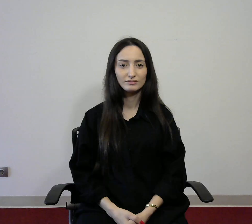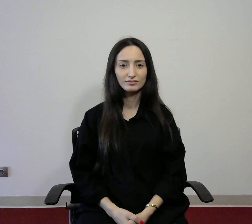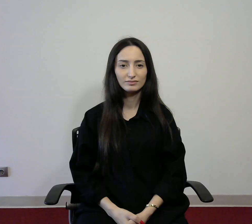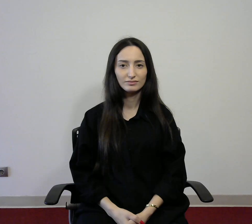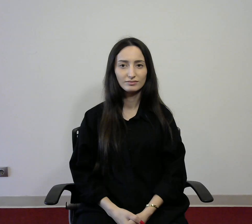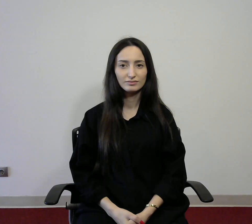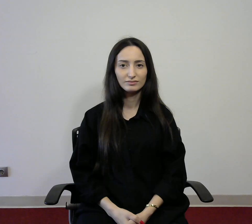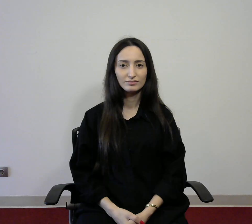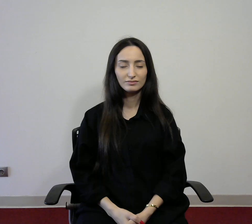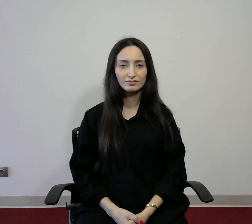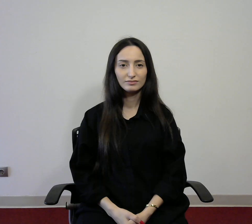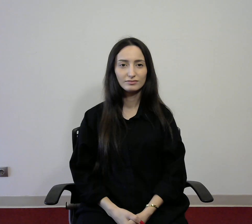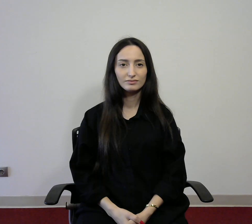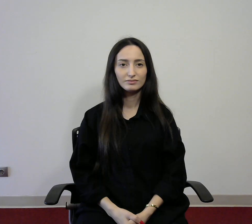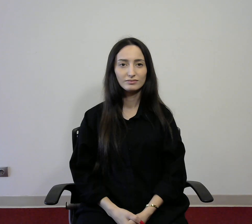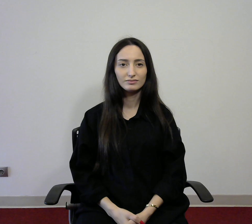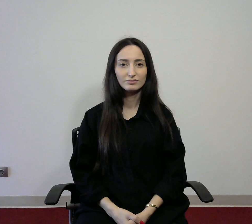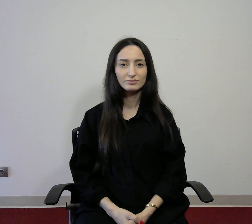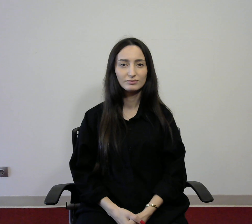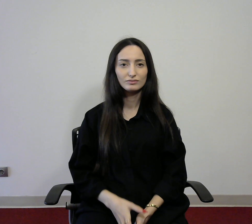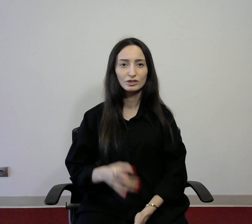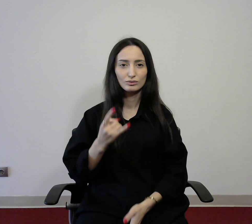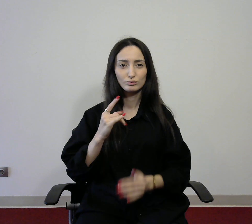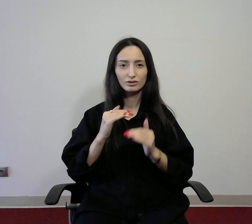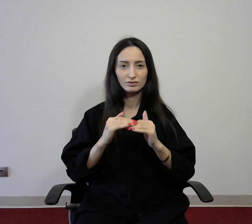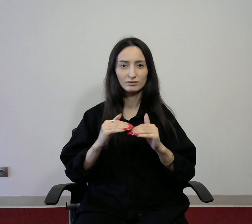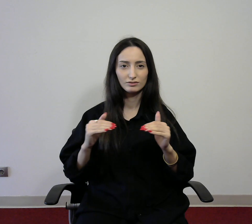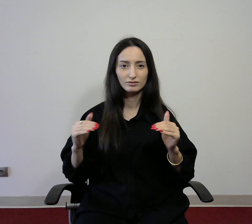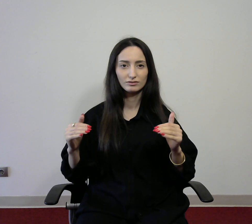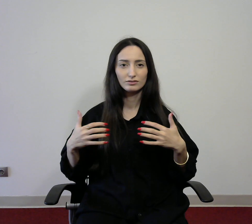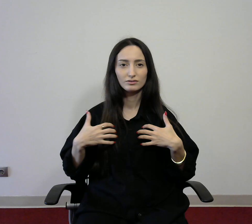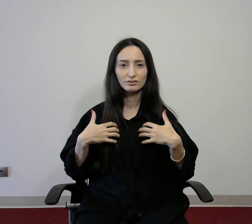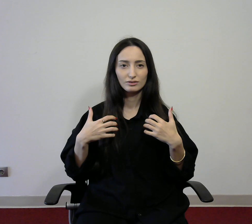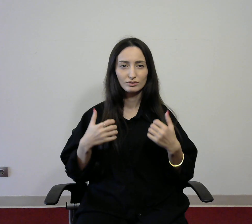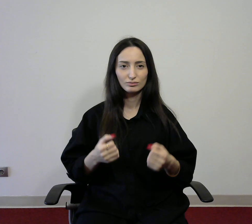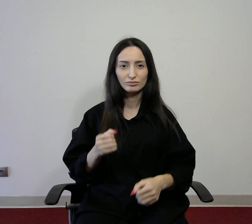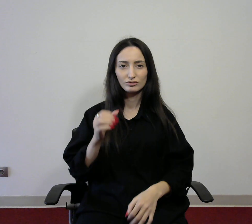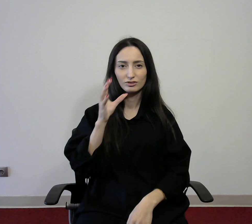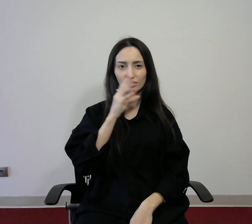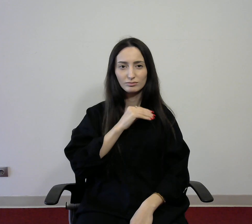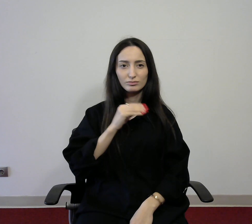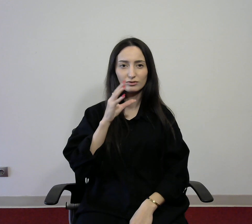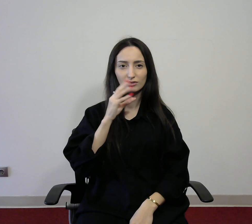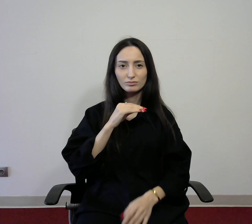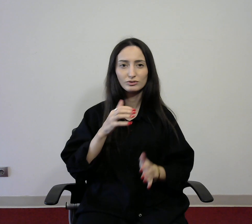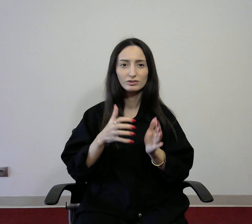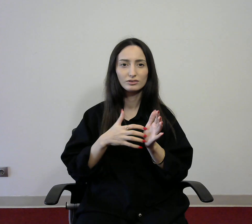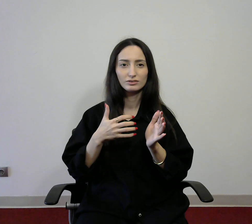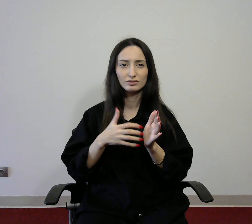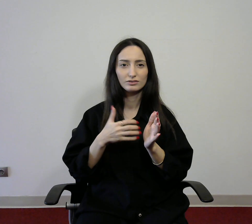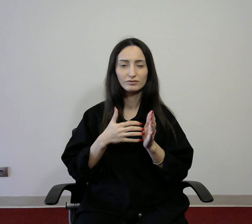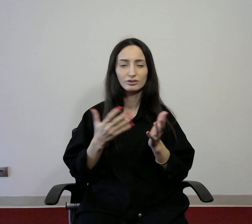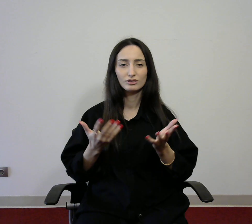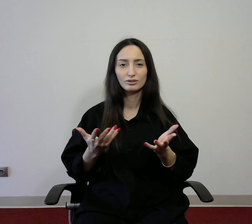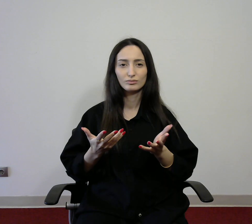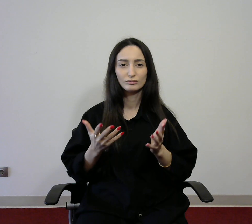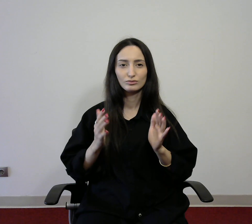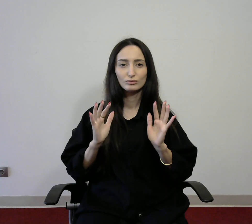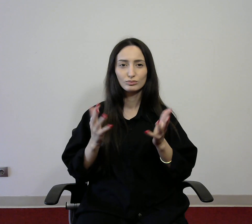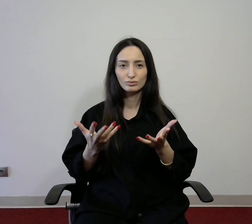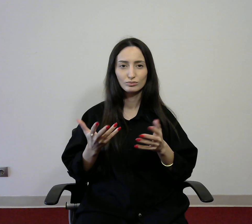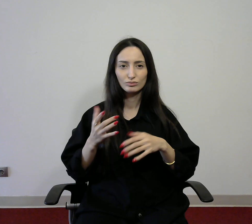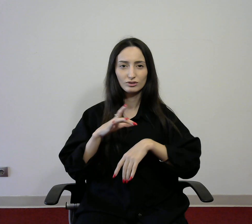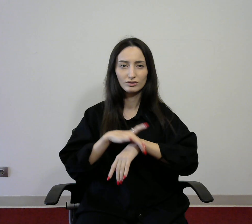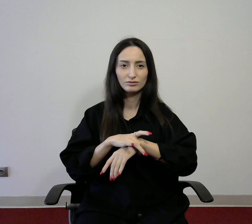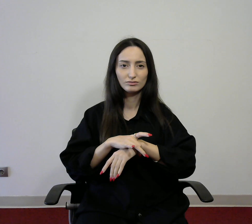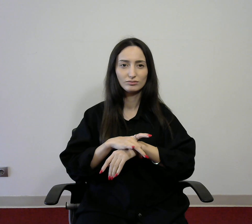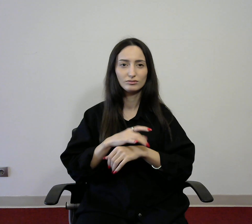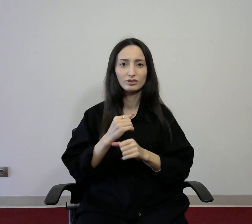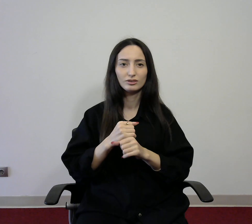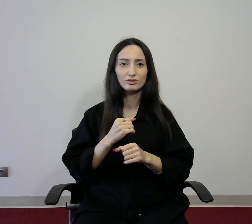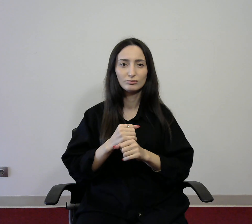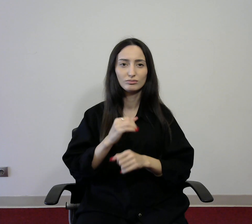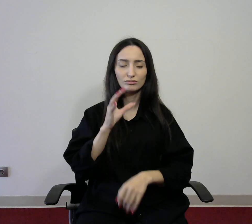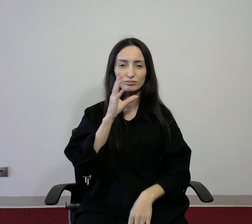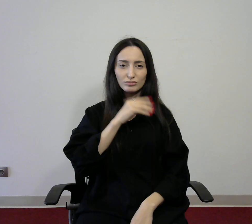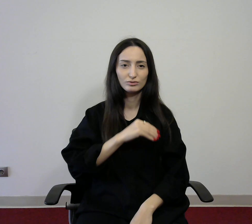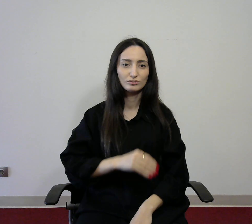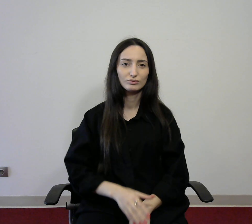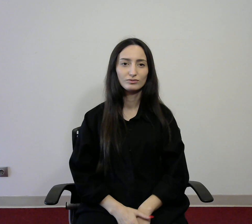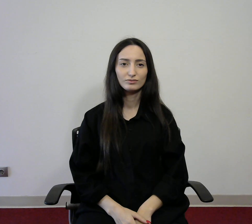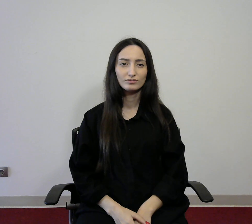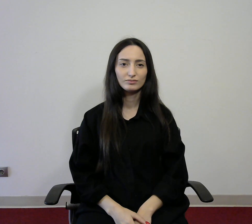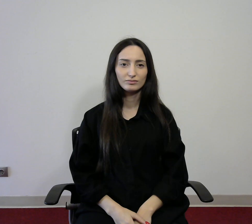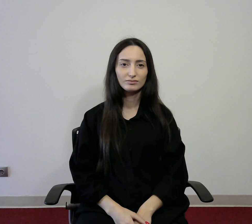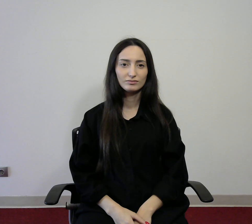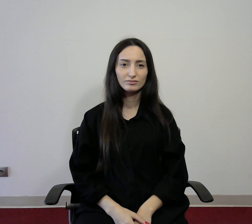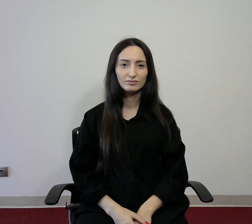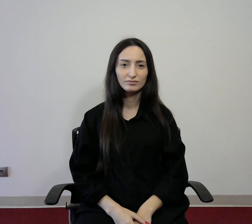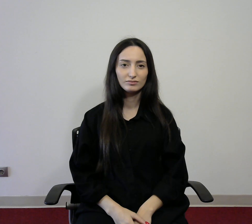Uşaqların sağlamlıq imkanlarının məhdudluğu hansı hallarda müəyyən edilir?